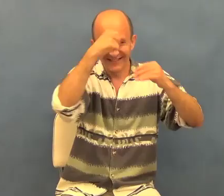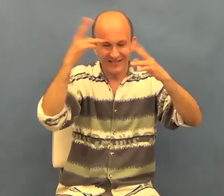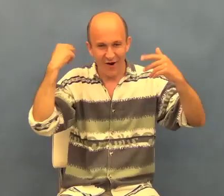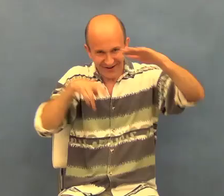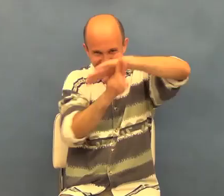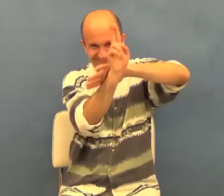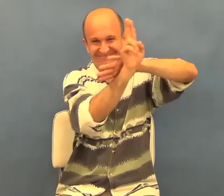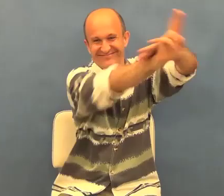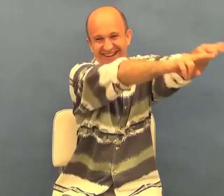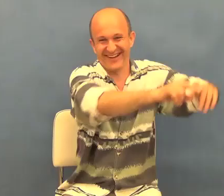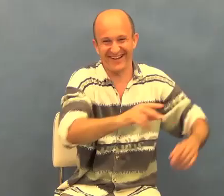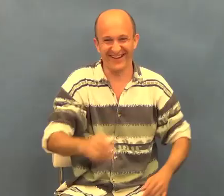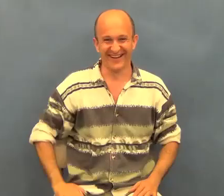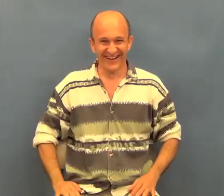A zając jest w tym ubraniu.